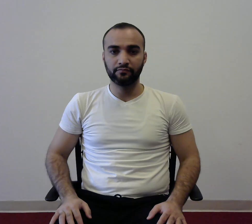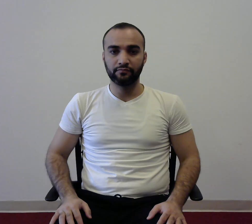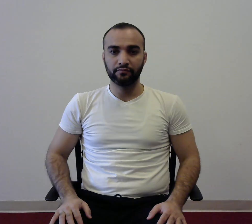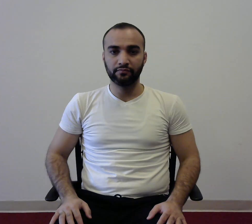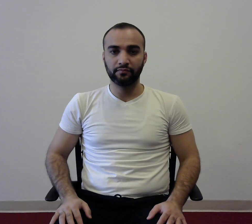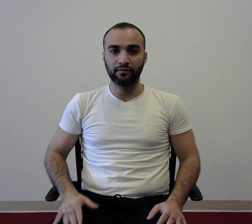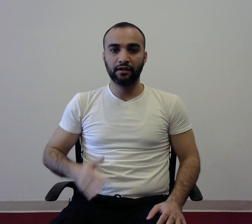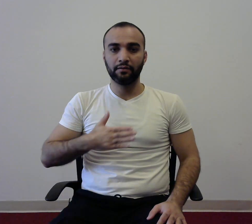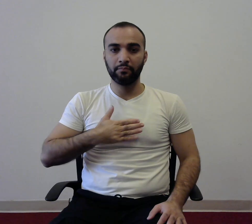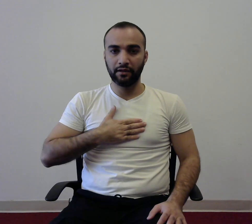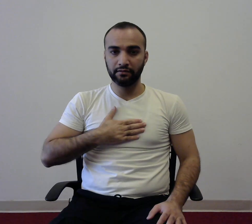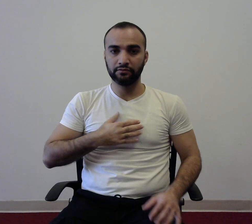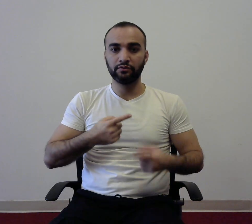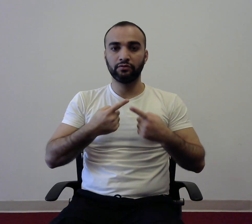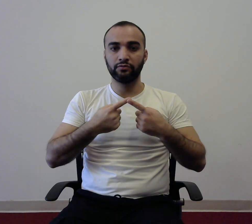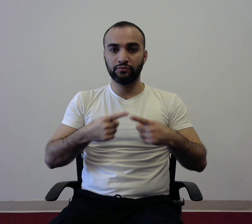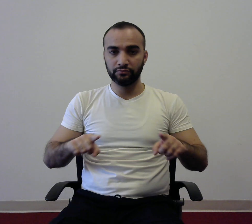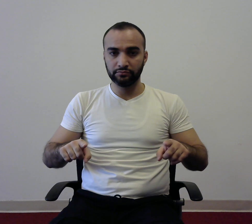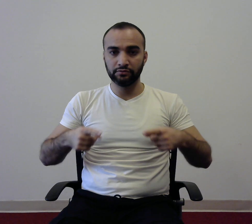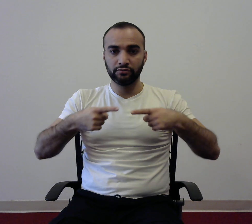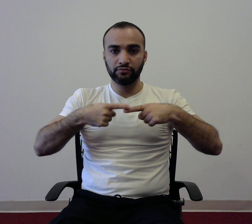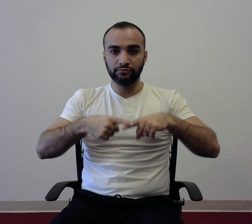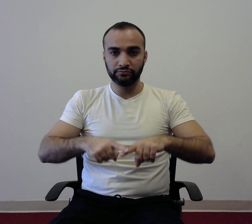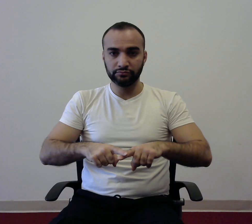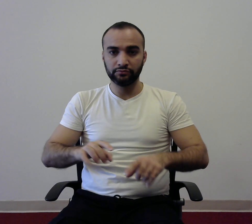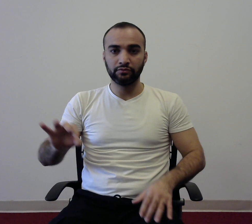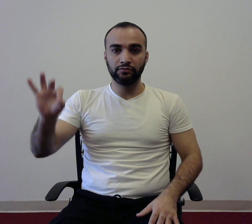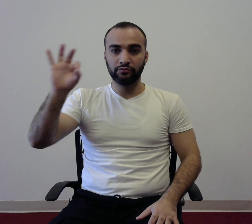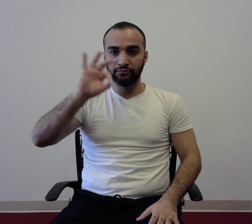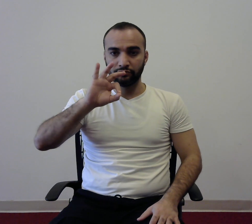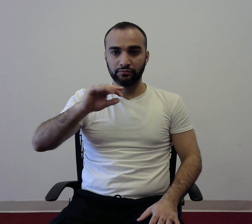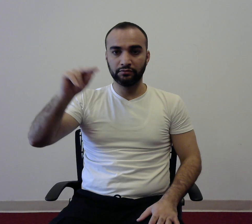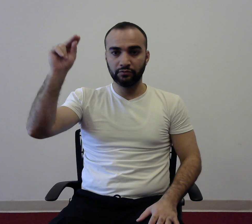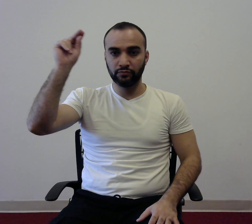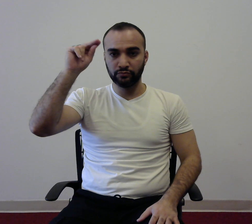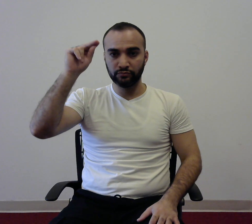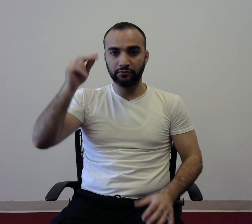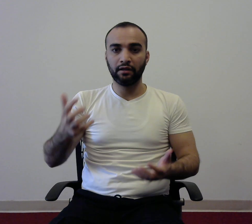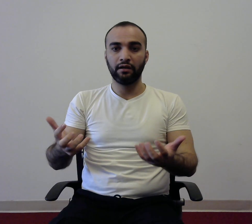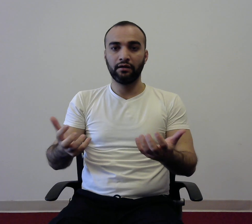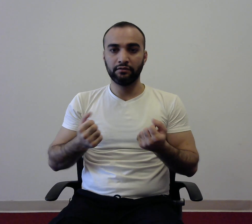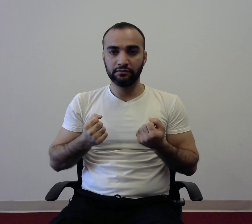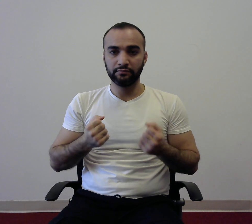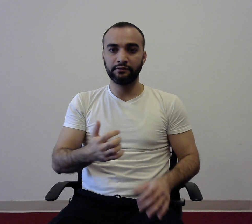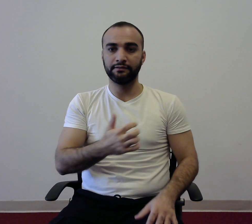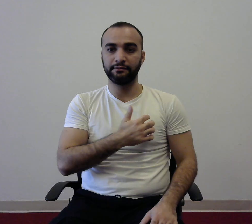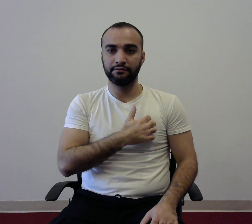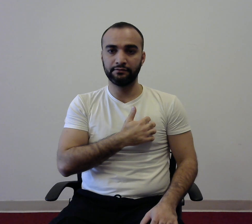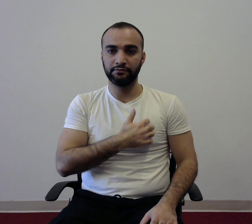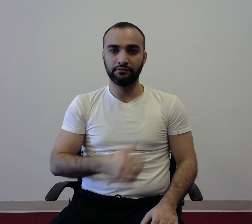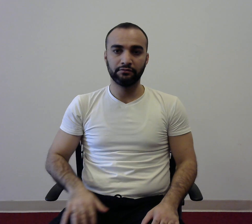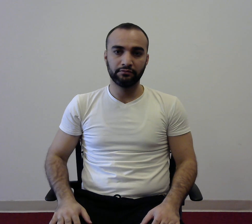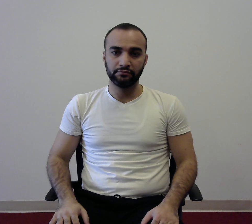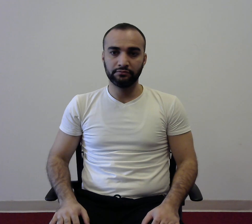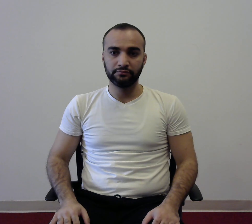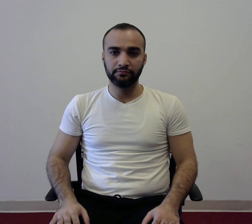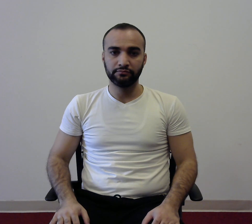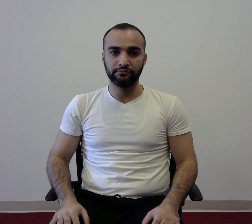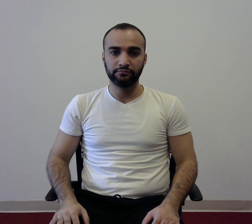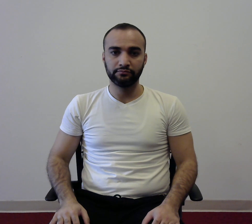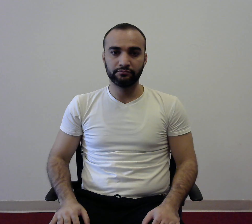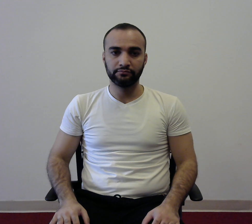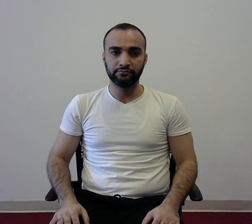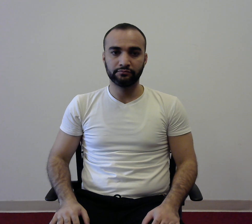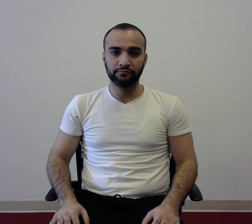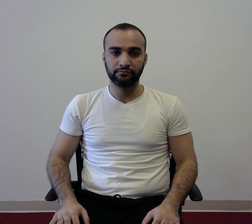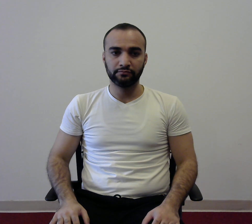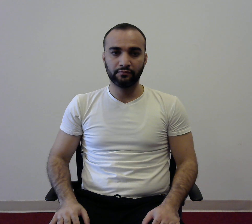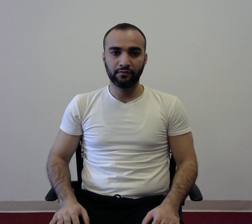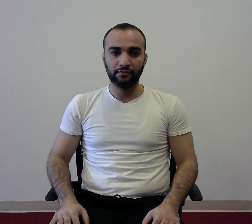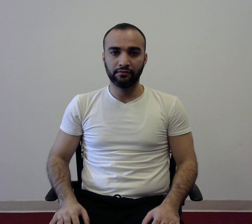Mən fərqli ixtisas üzrə təhsil almaq istəyirəm